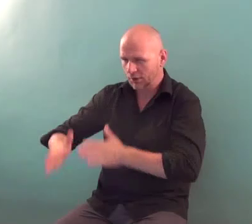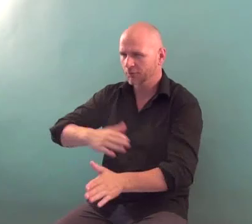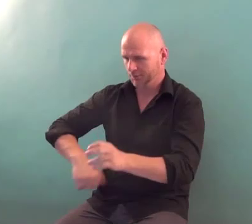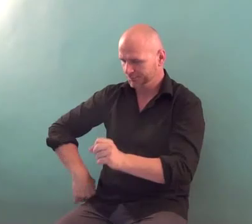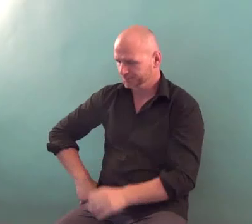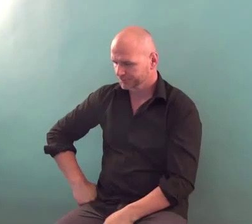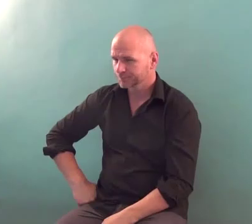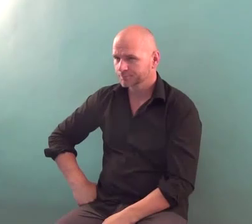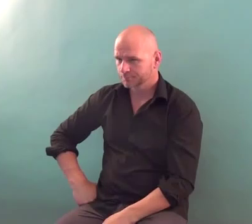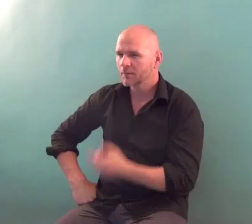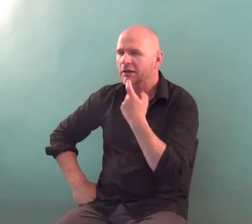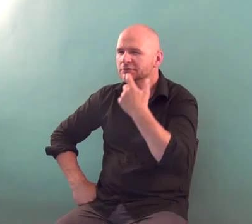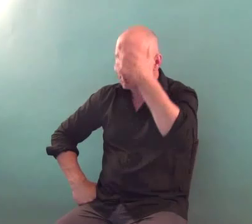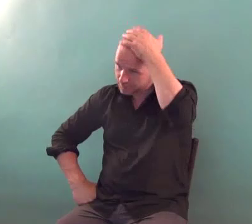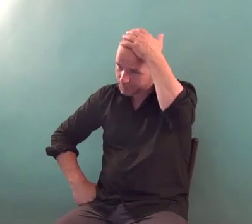Tak, plastikowy kask.